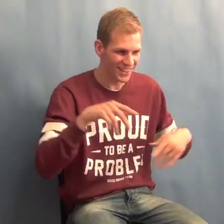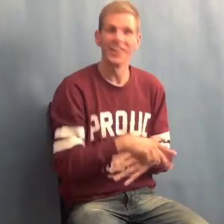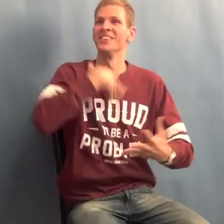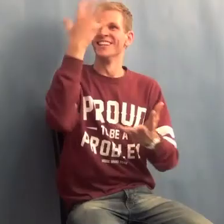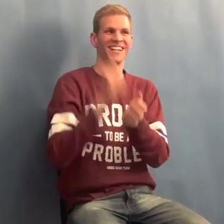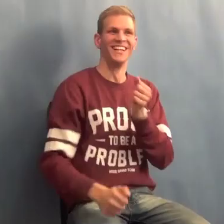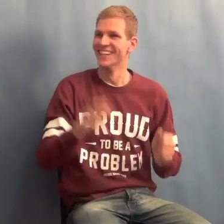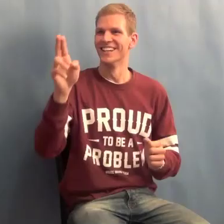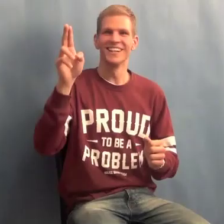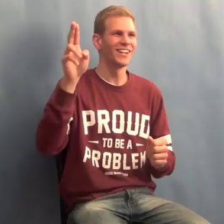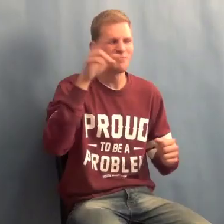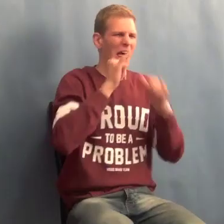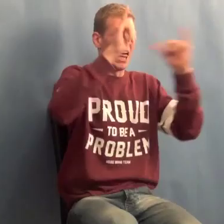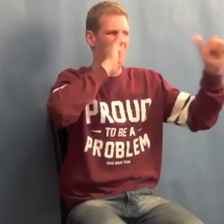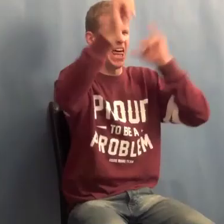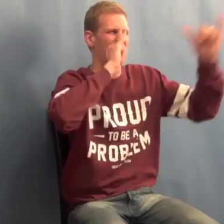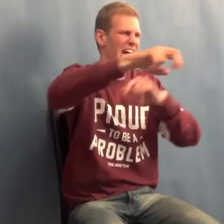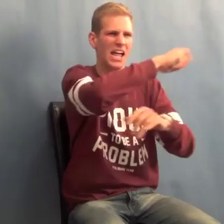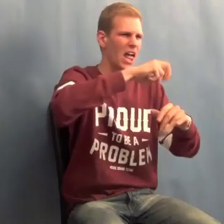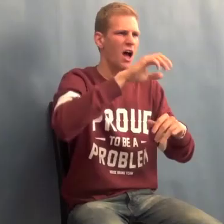Ptak się przestraszył, zaczął piszczeć, krzyczeć, biegać w kółko.